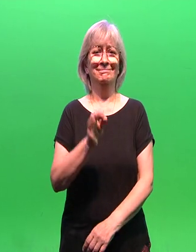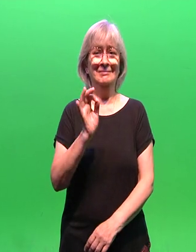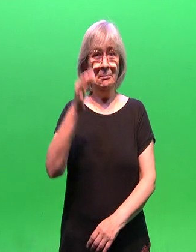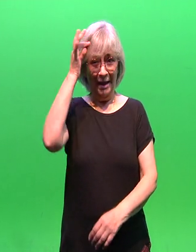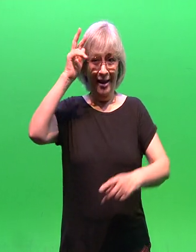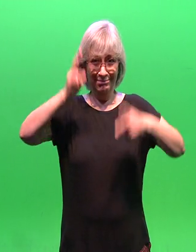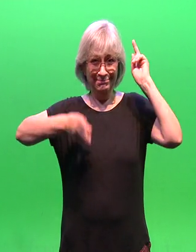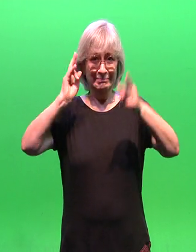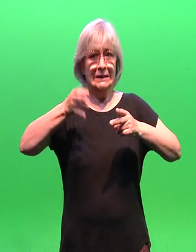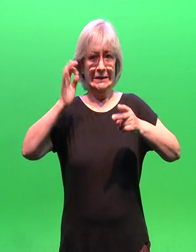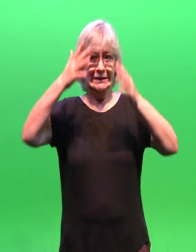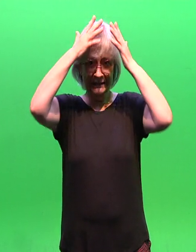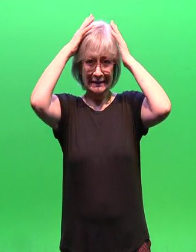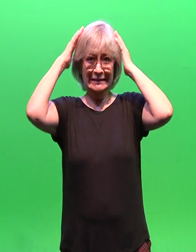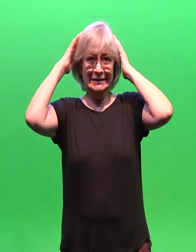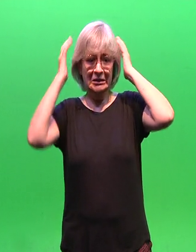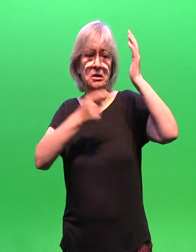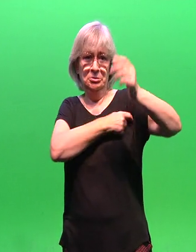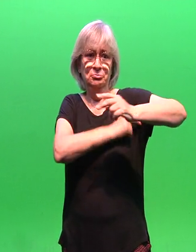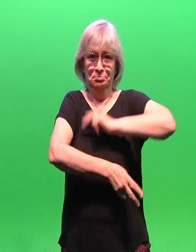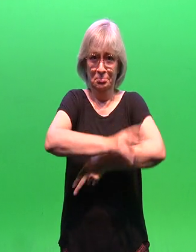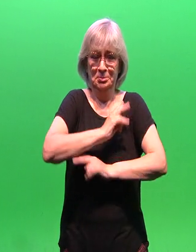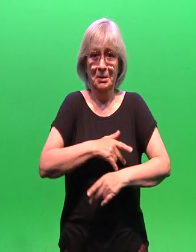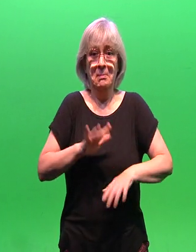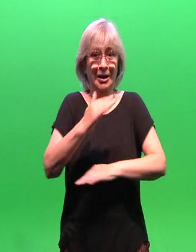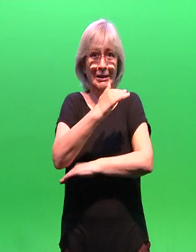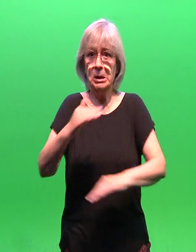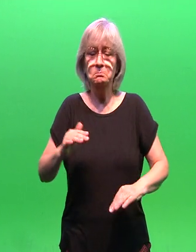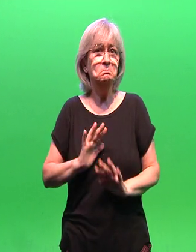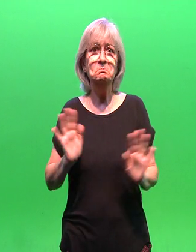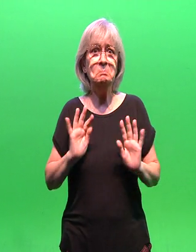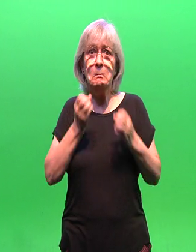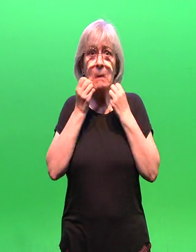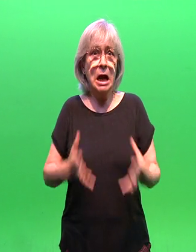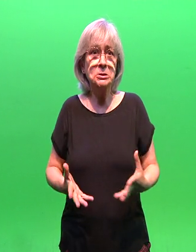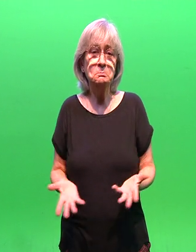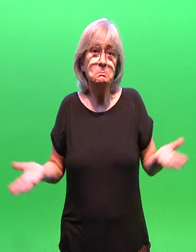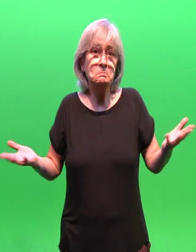Sí, em cauen els cabells del cap i de les aixelles, però de la zona genital, no, està bé, és estrany.